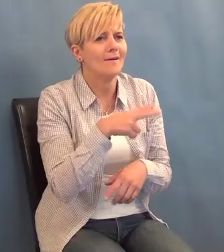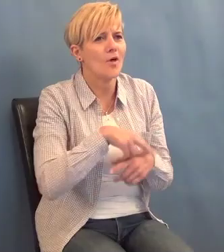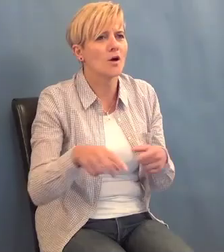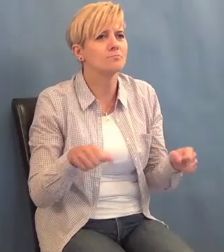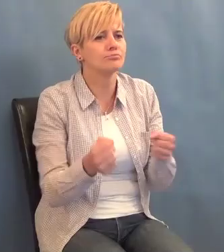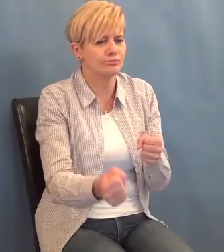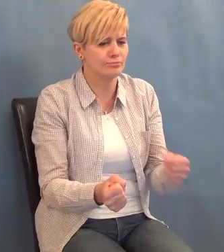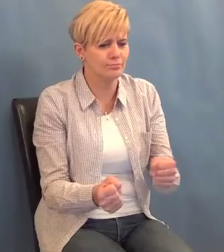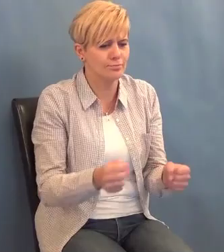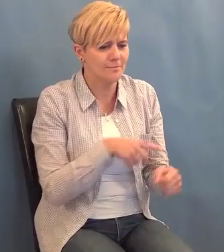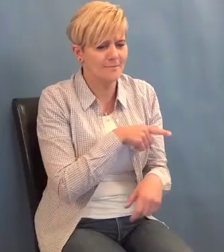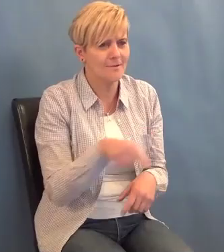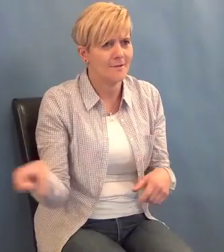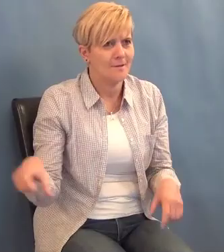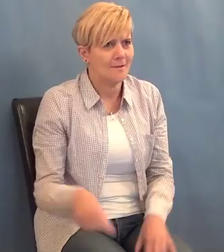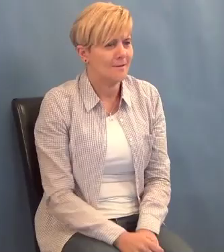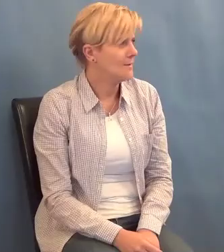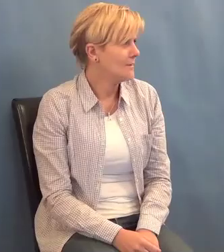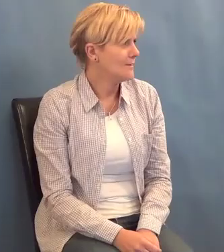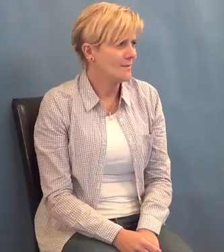Tor, sterować czymś, tor.